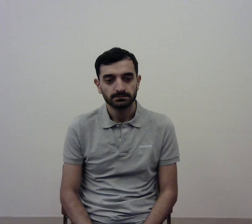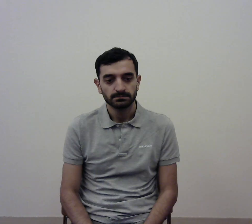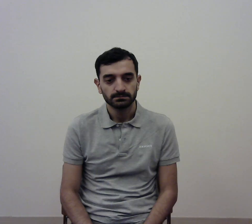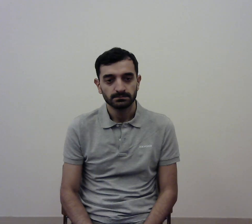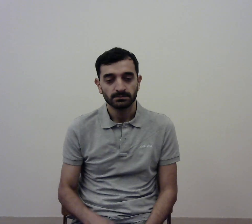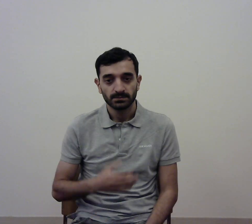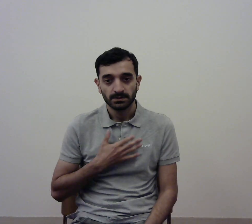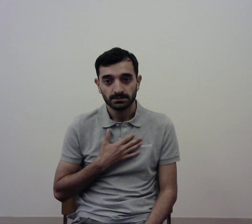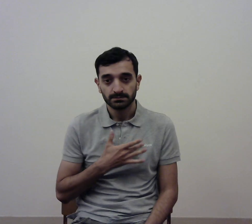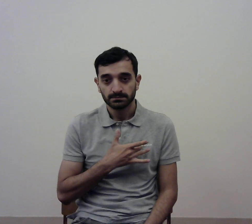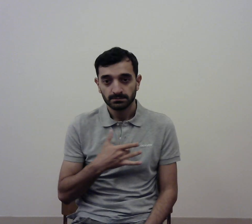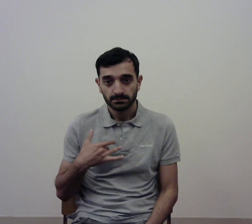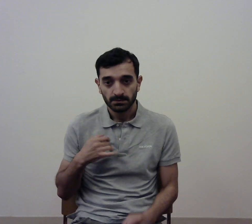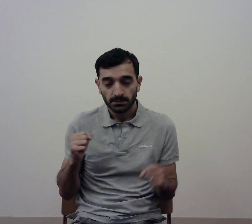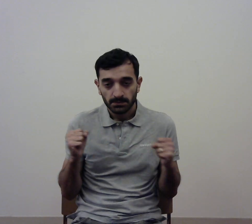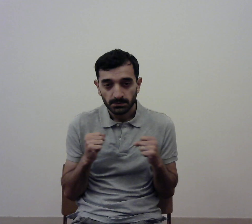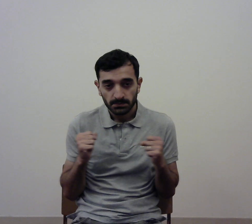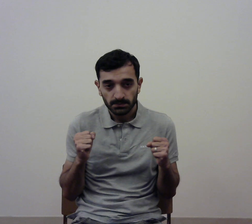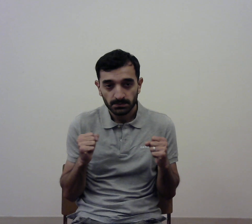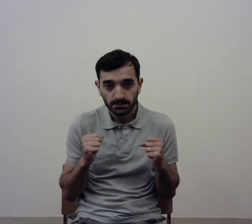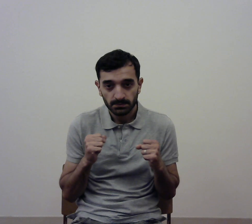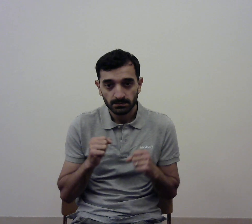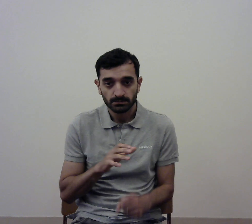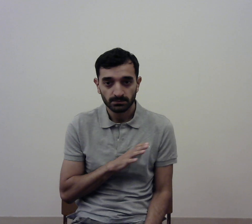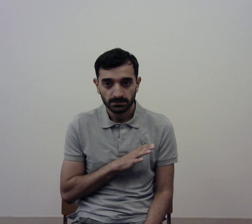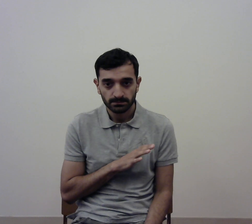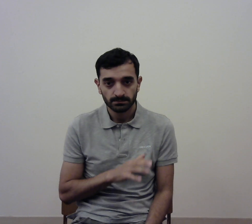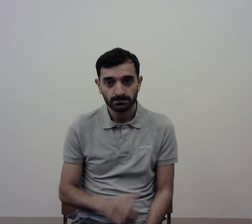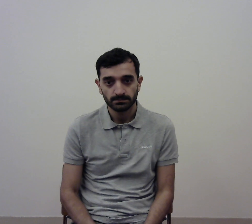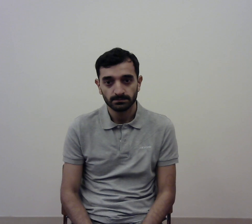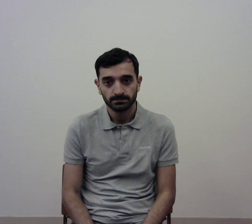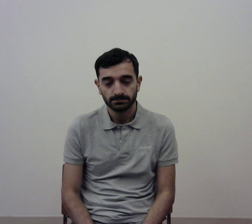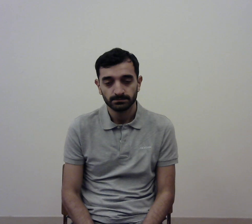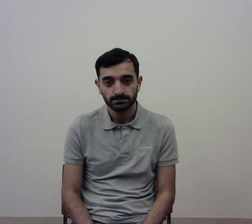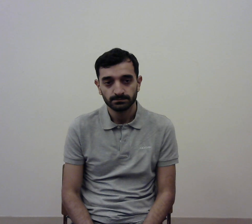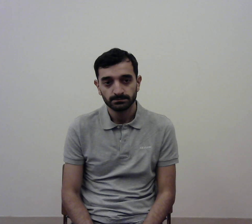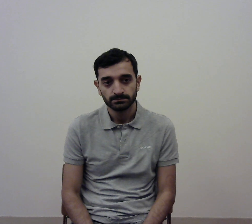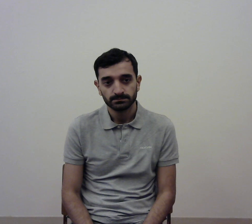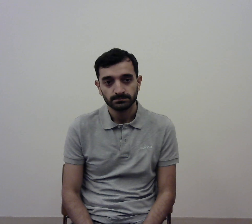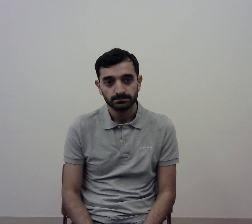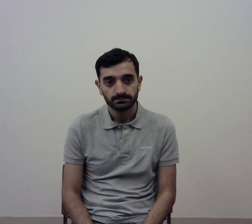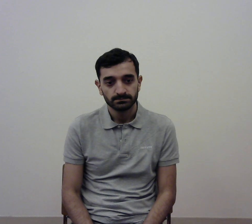Mən sətəlcəm olmuşam